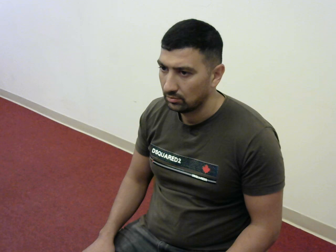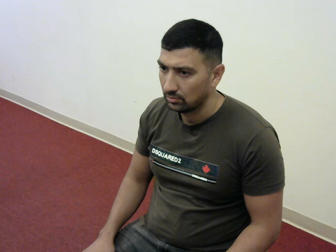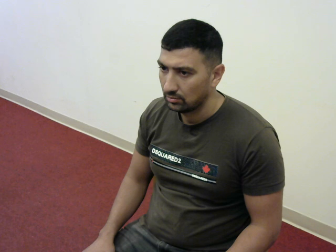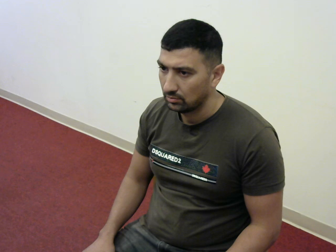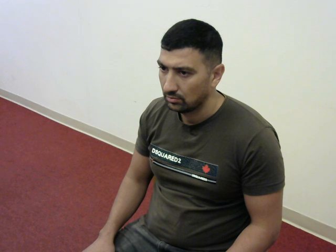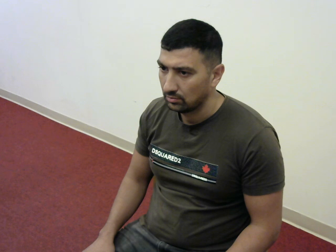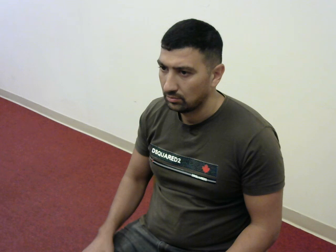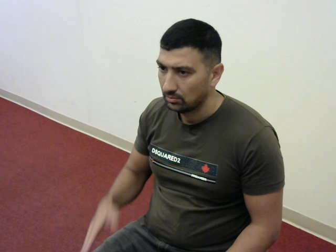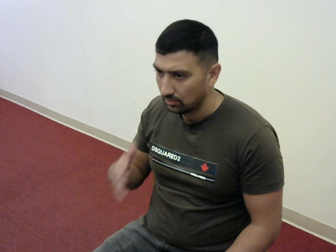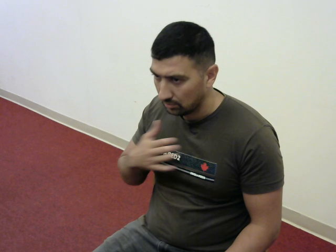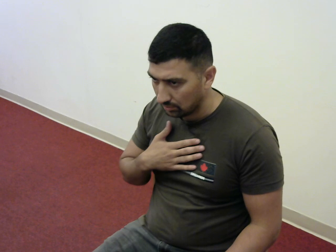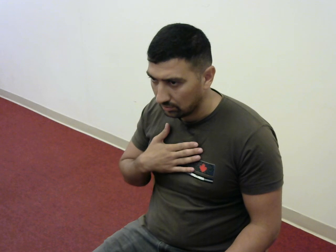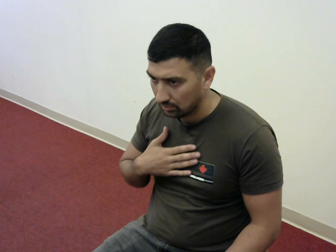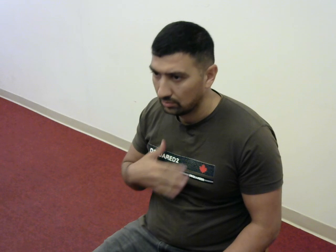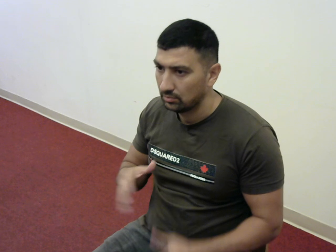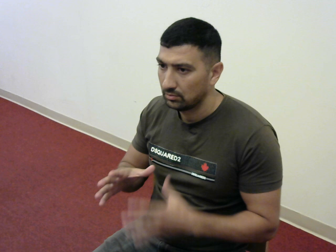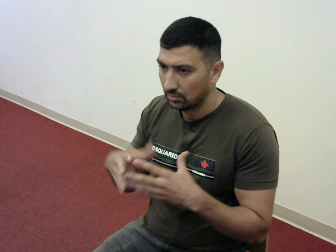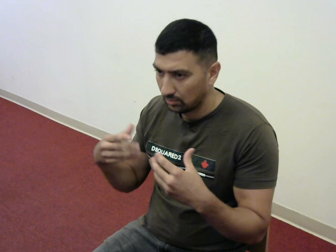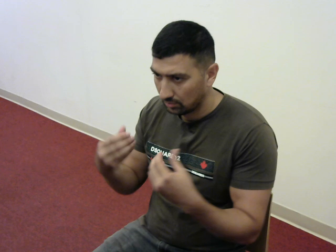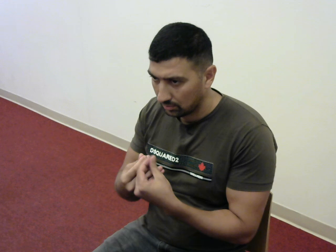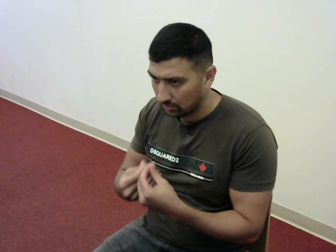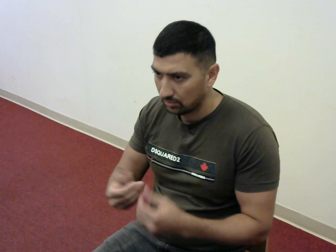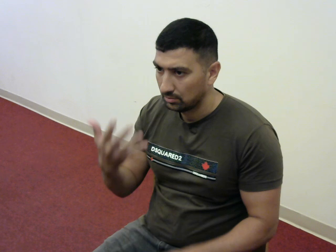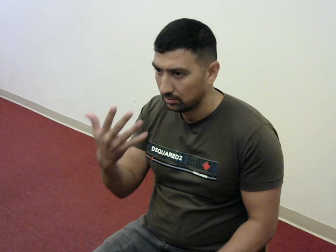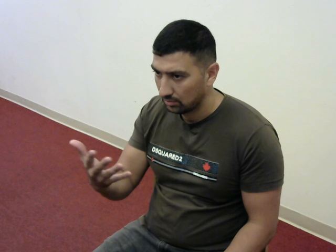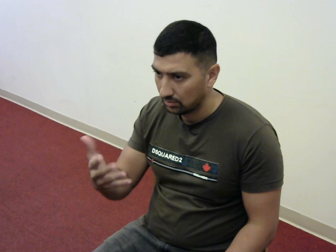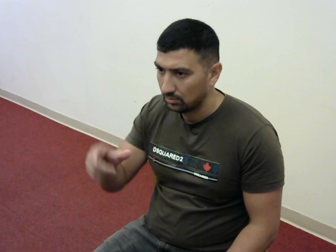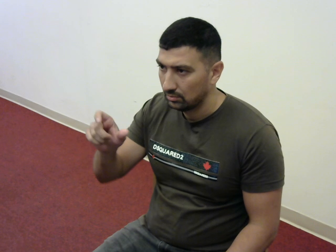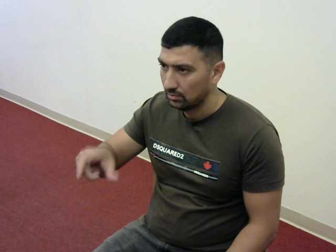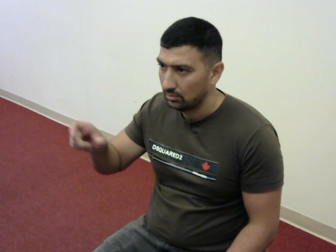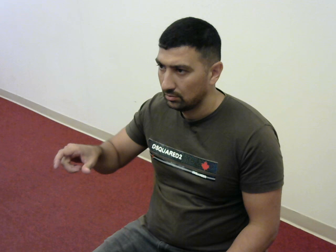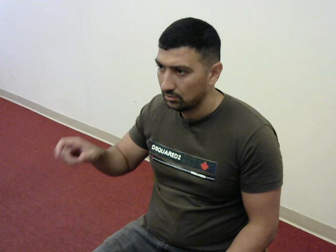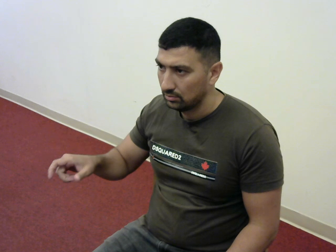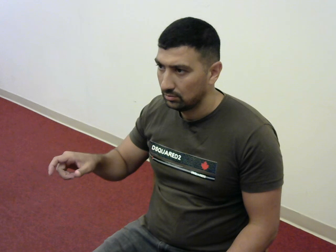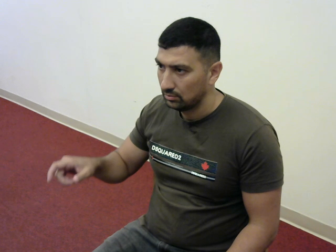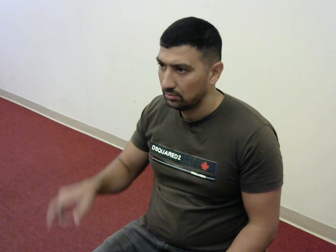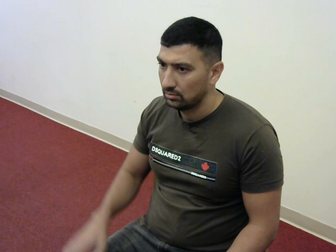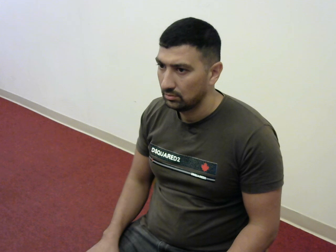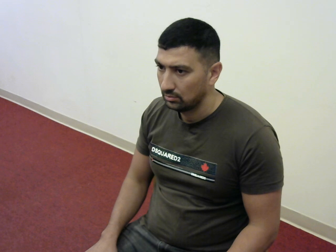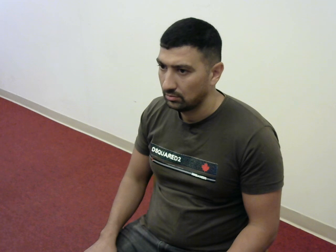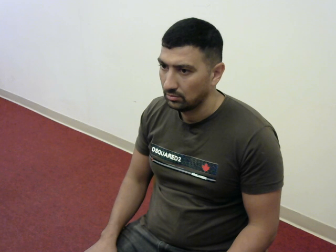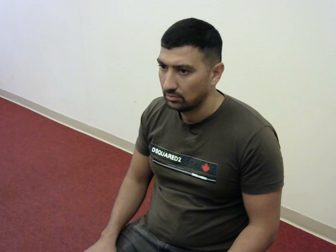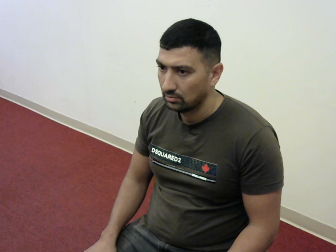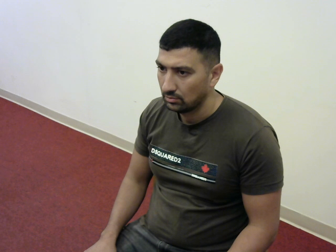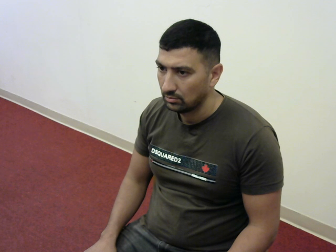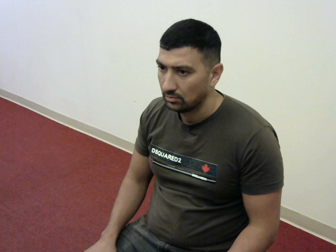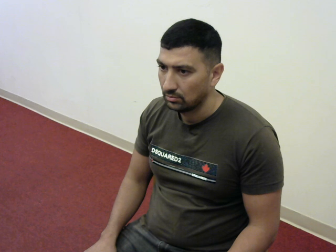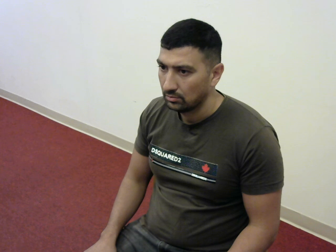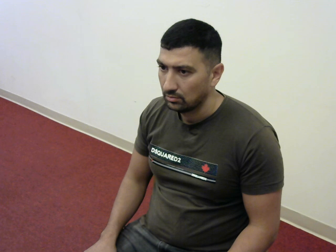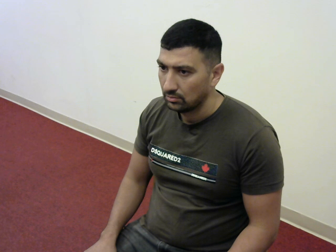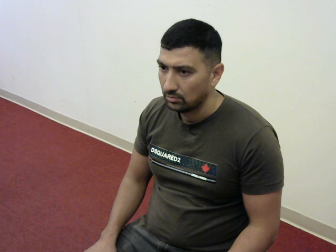Biz ailədə 5 nəfərik